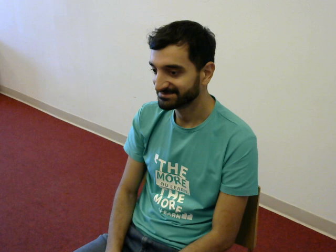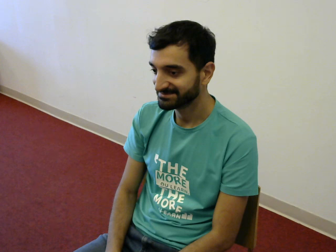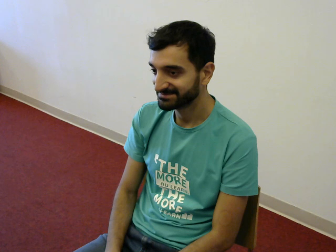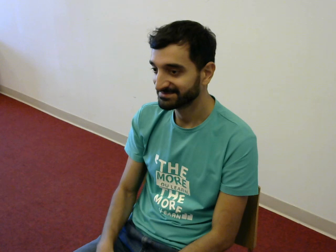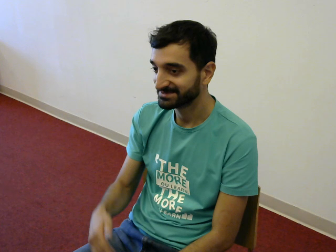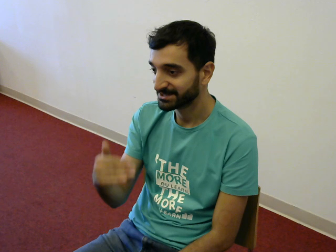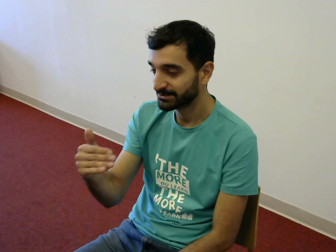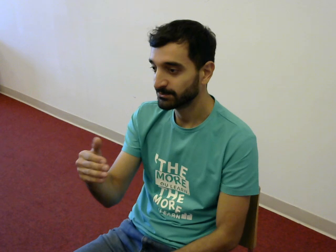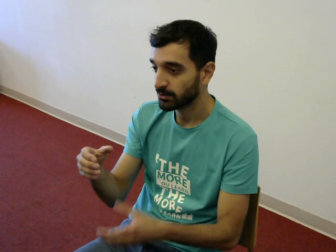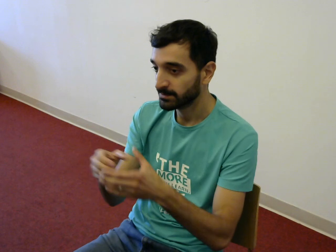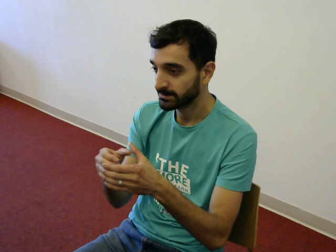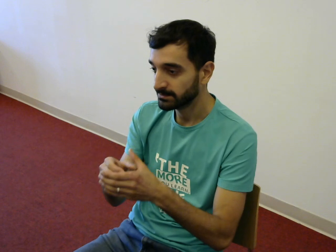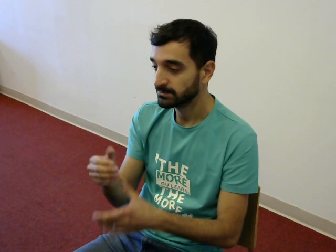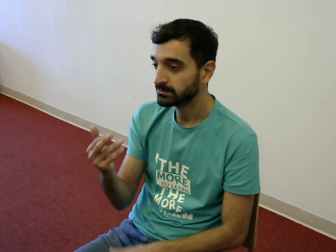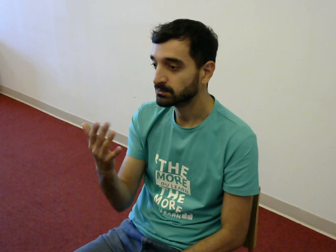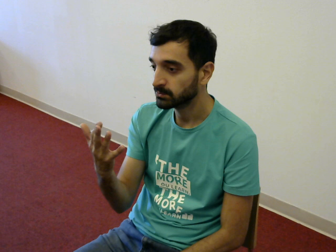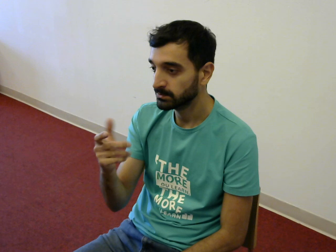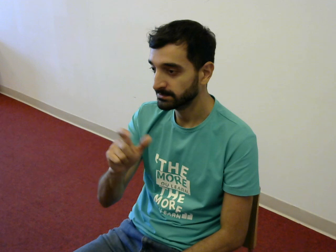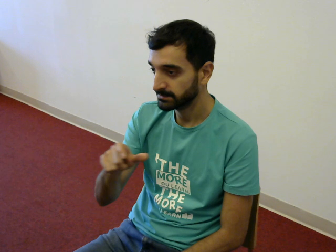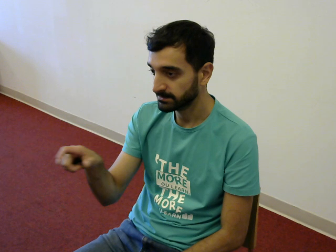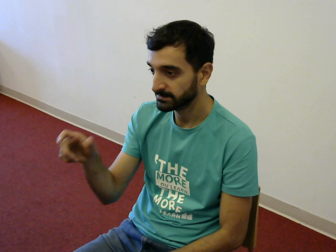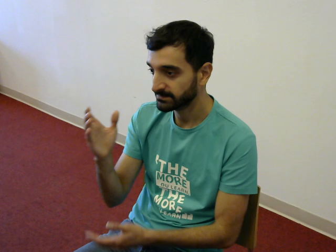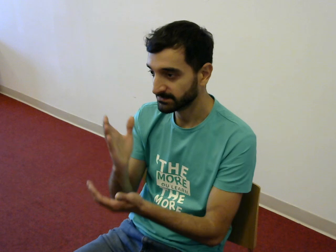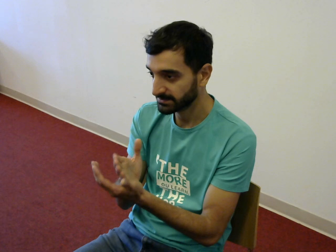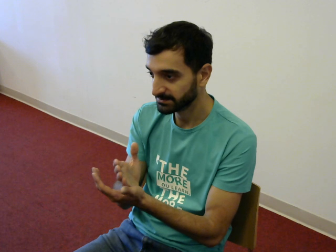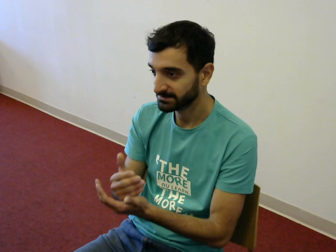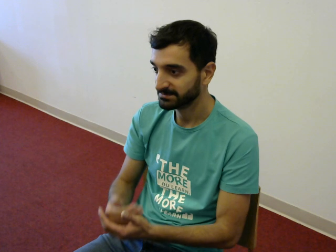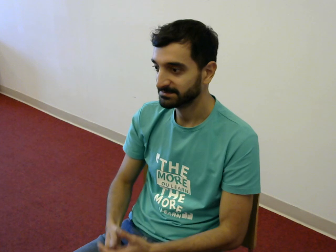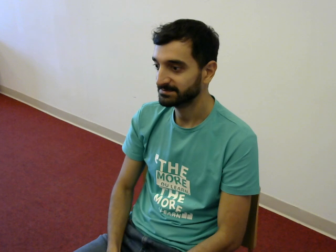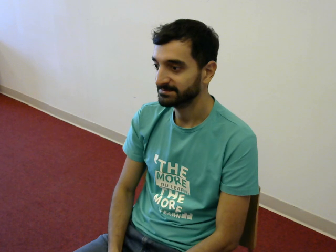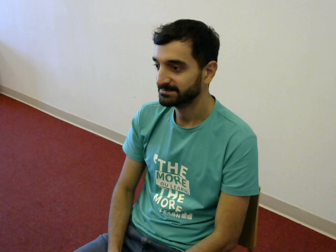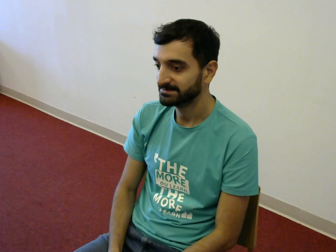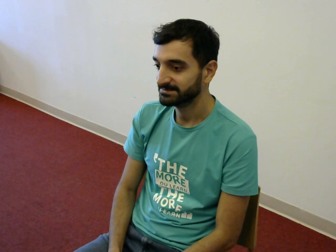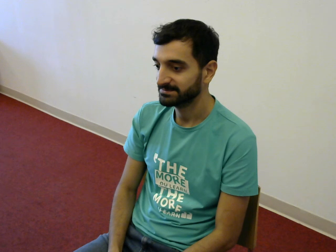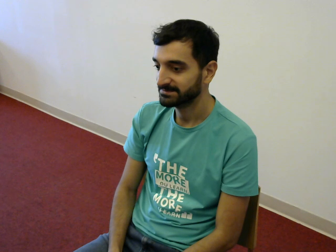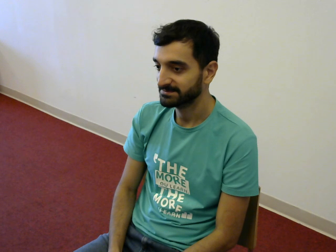Sizin komandada neçə nəfər var?